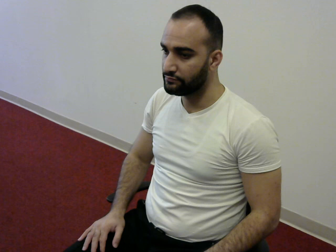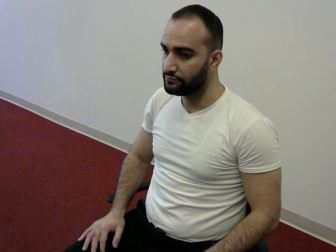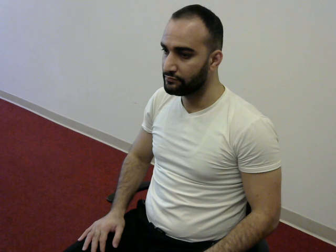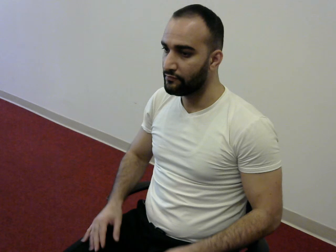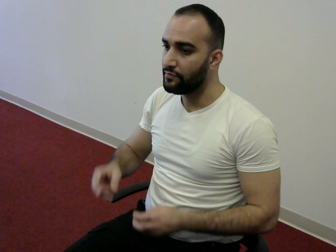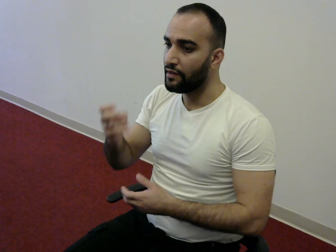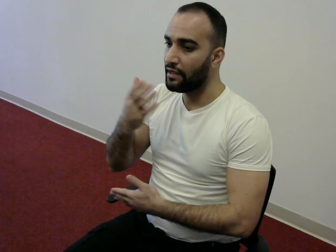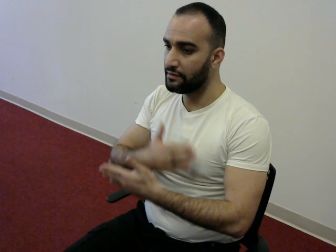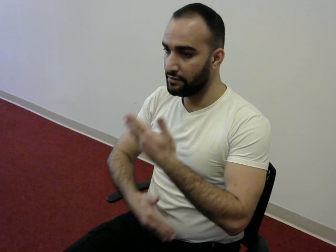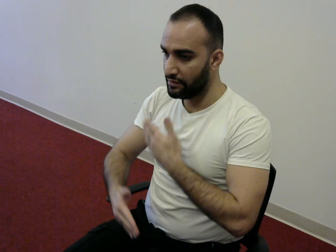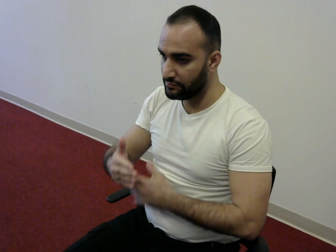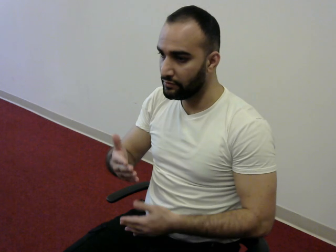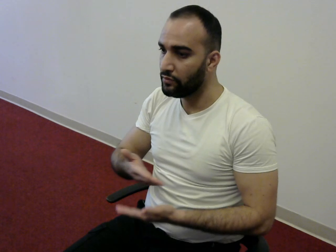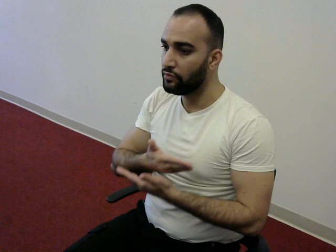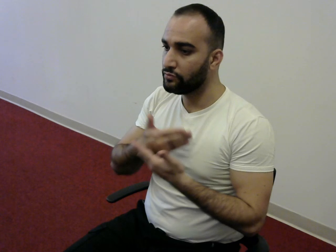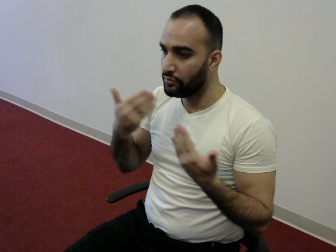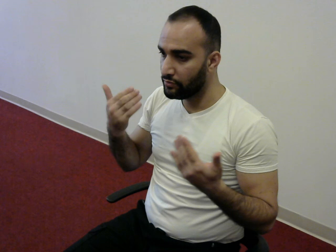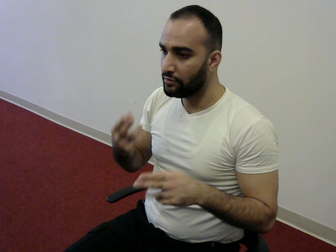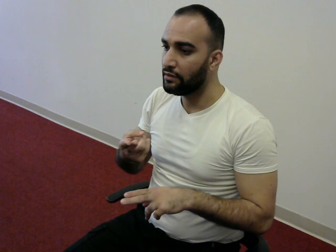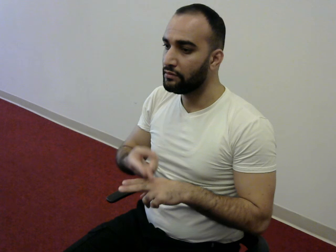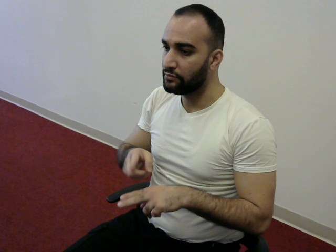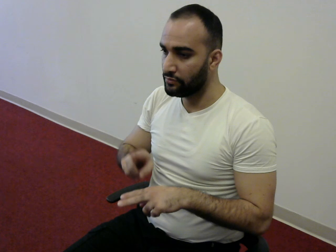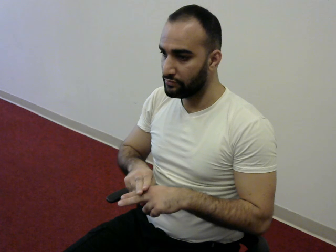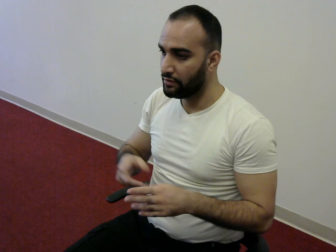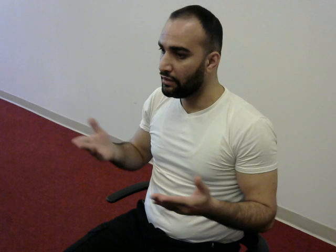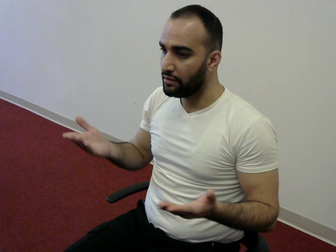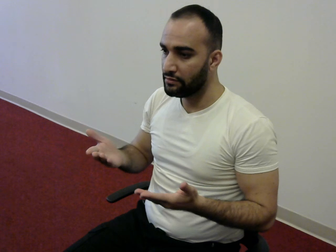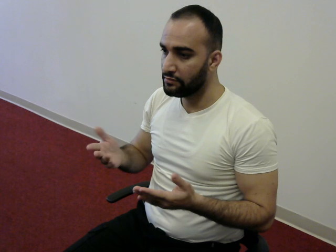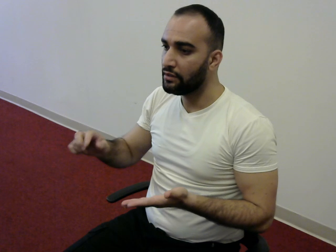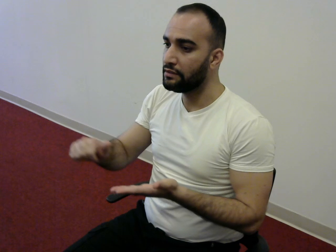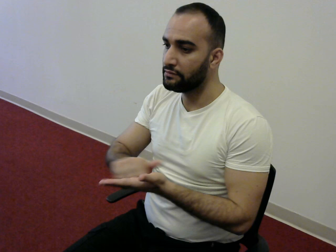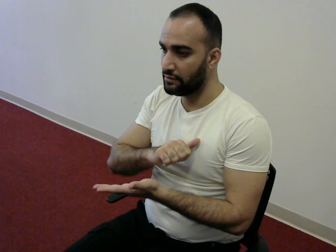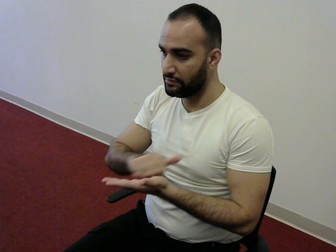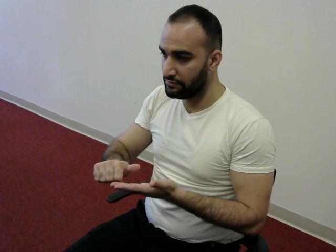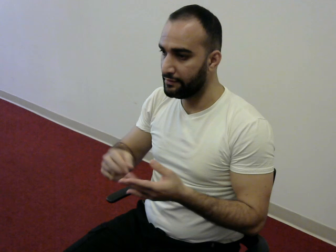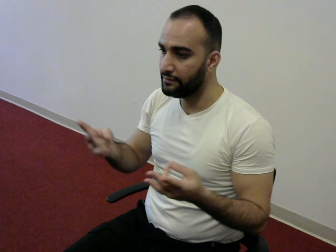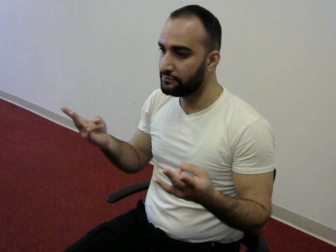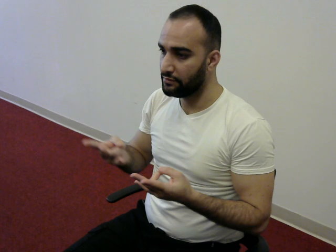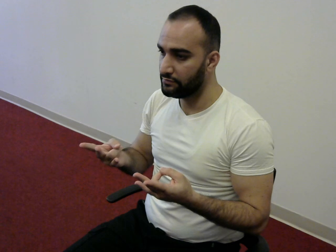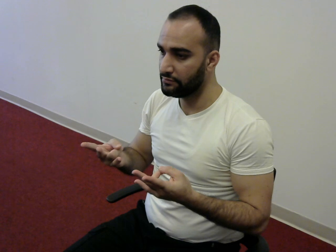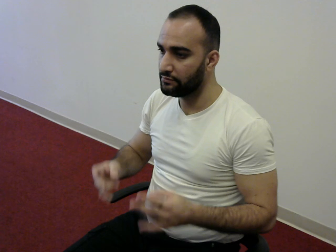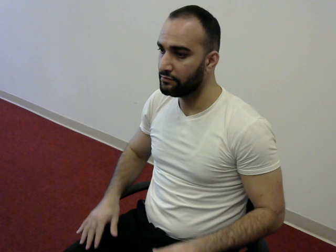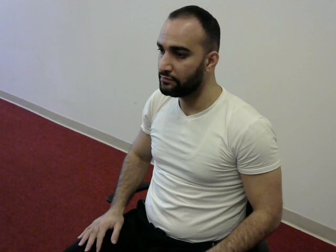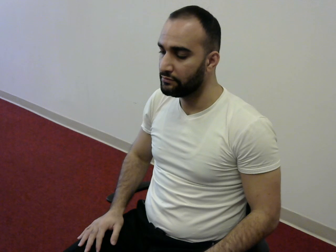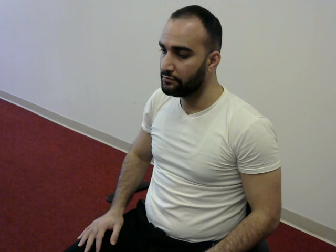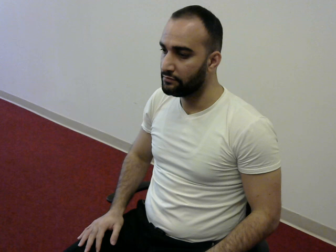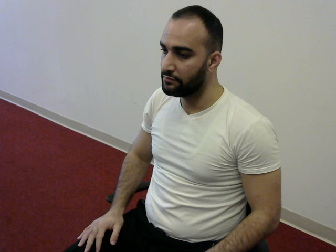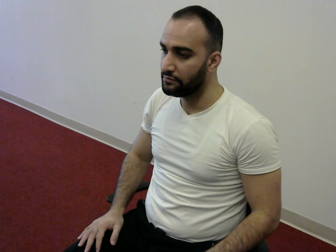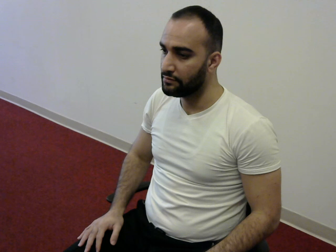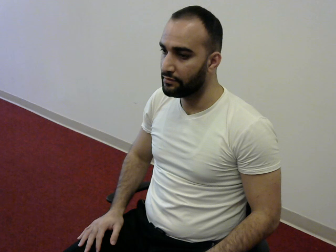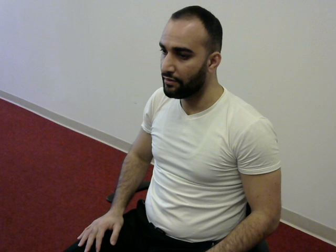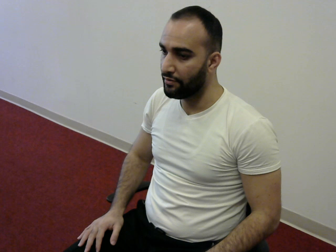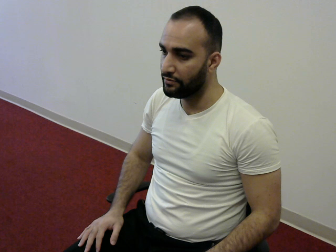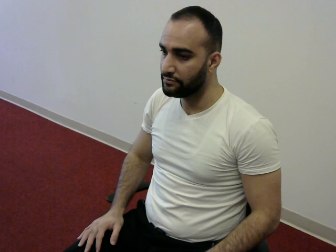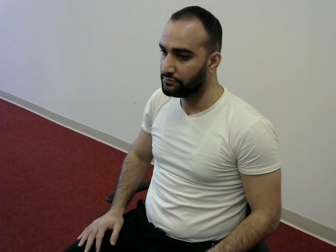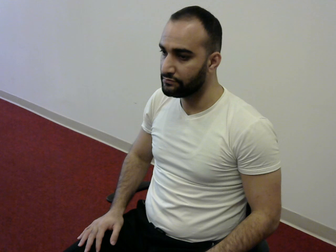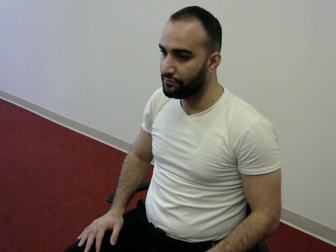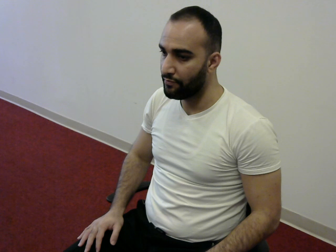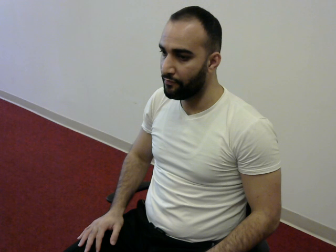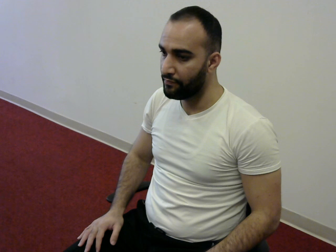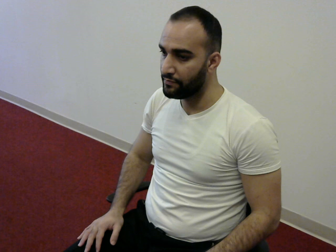Əlilliyin müəyyən edilməsi üçün hansı sənədlər lazımdır